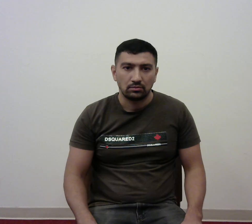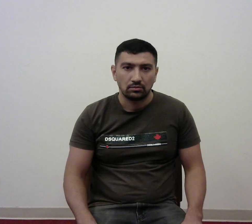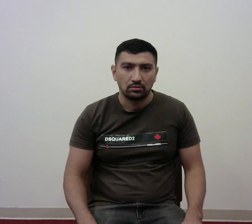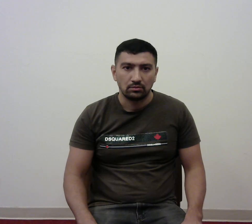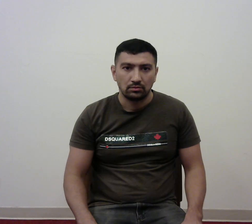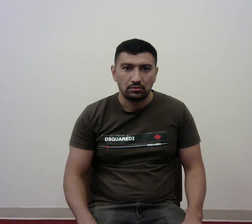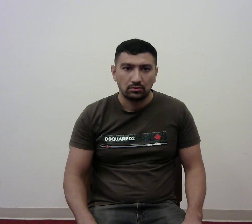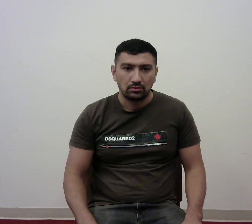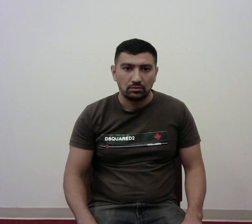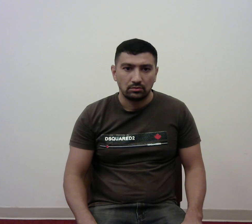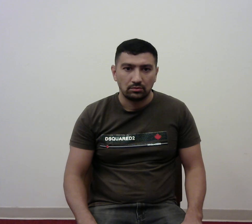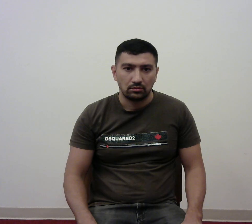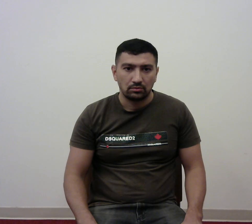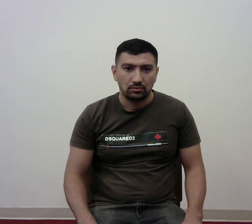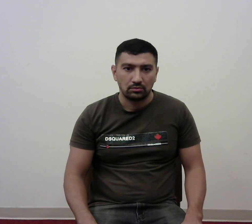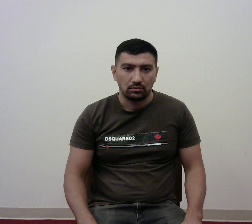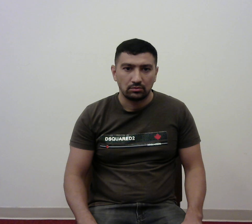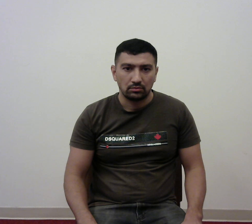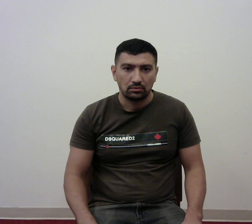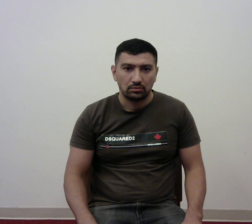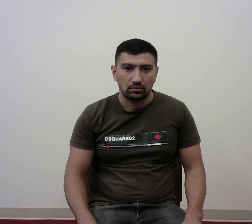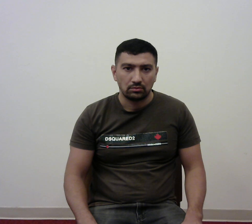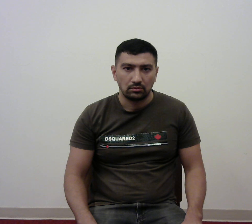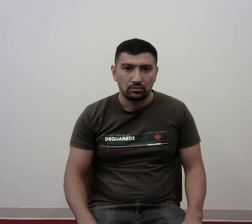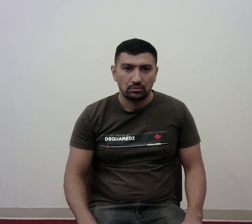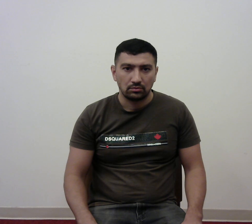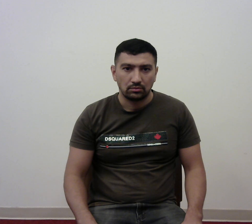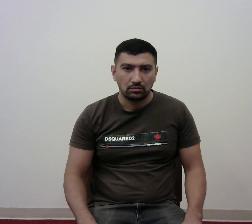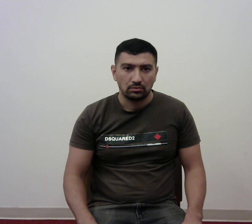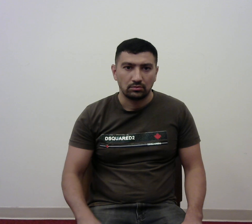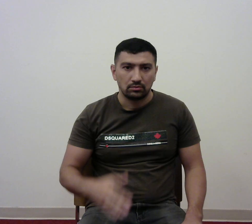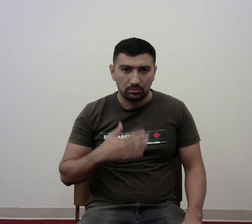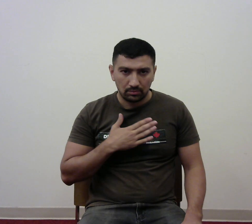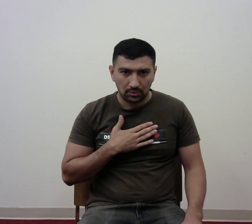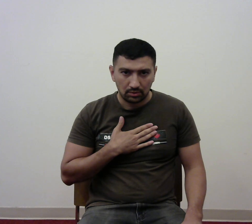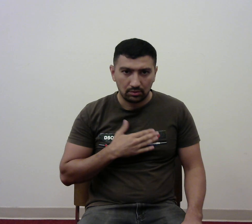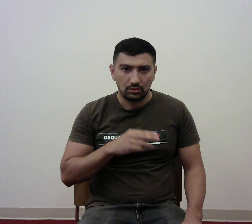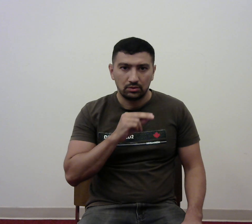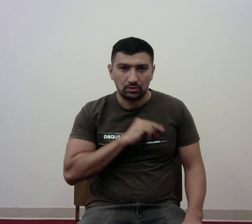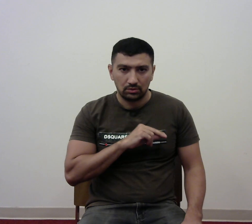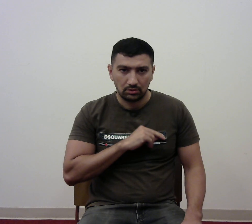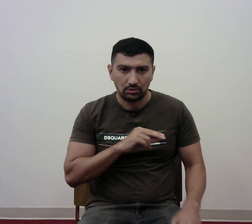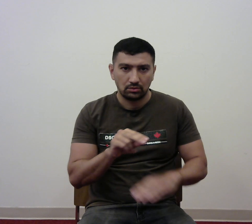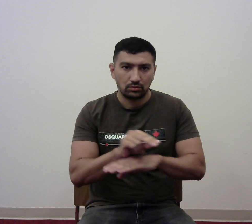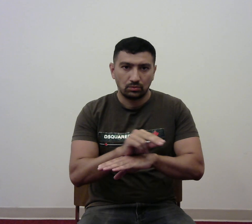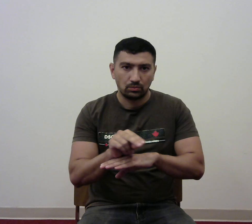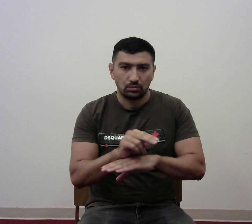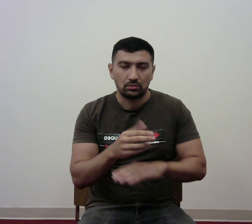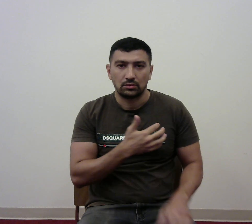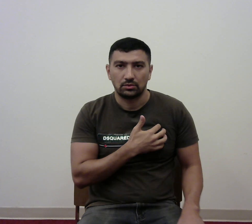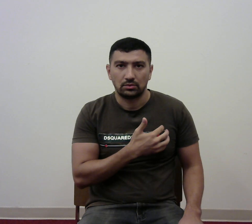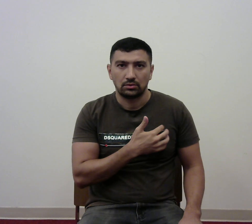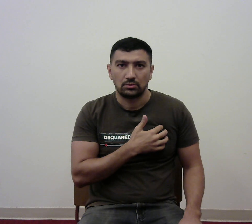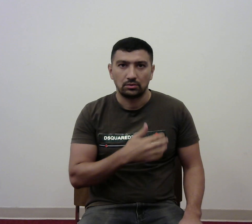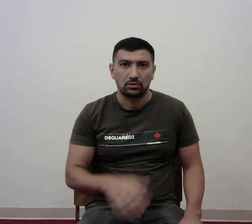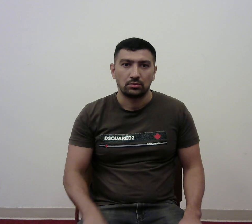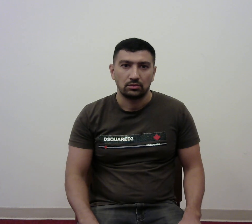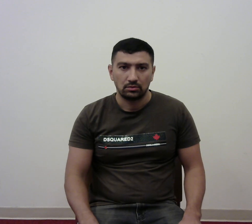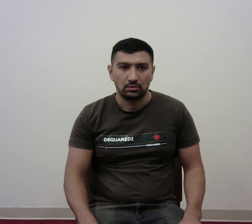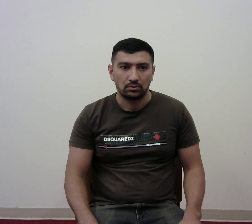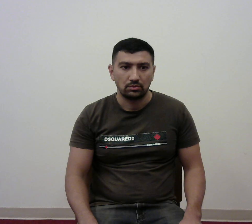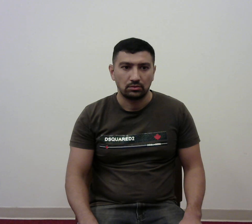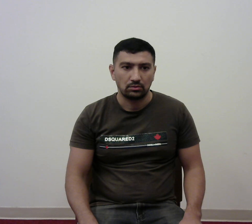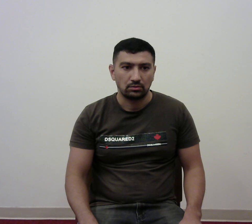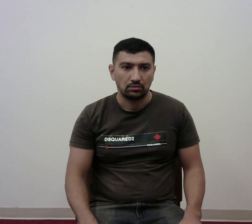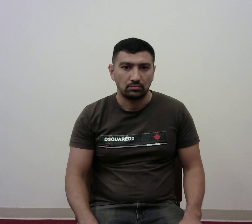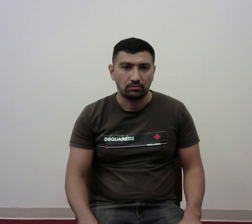Mən işə düzəlmək istəyirəm